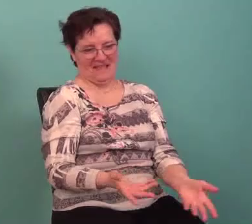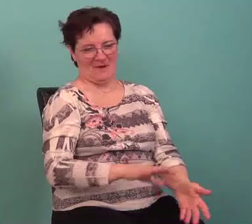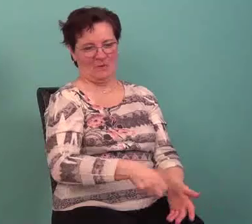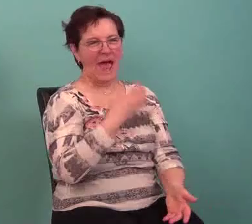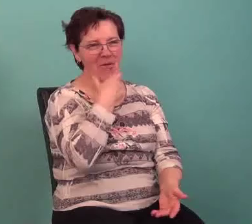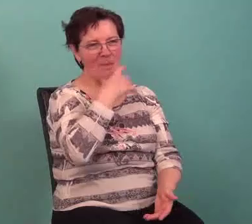Ukradła jabłka.